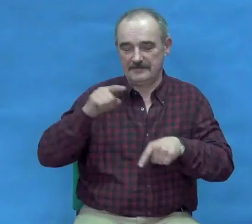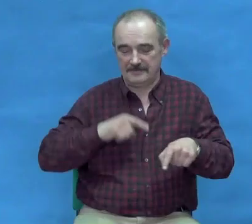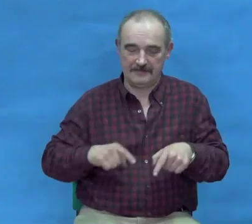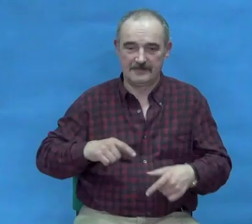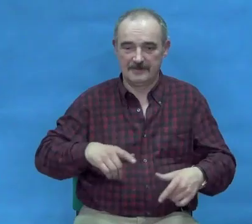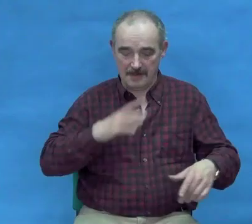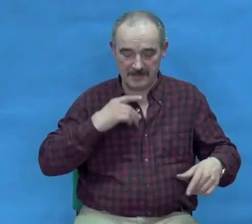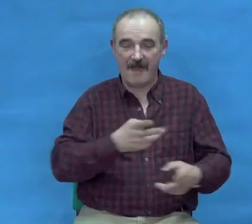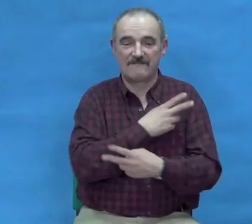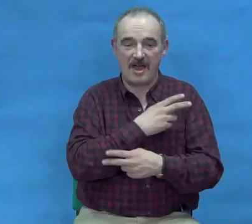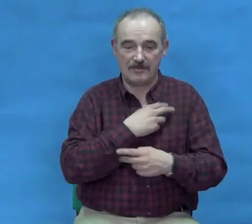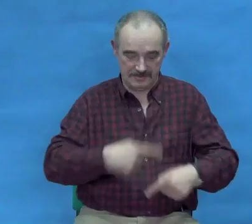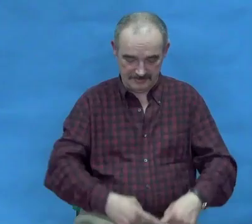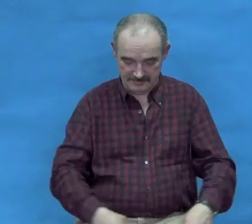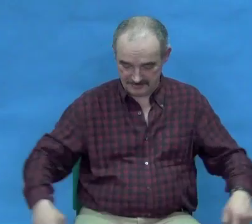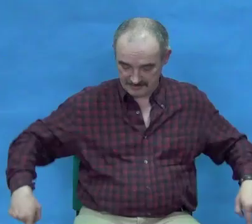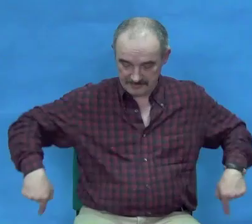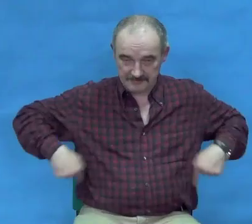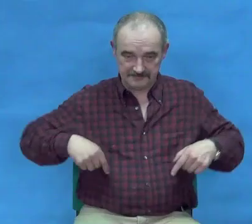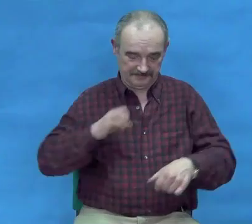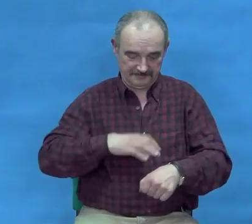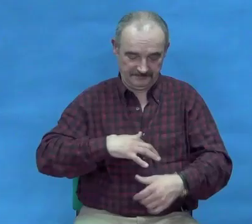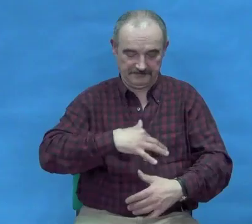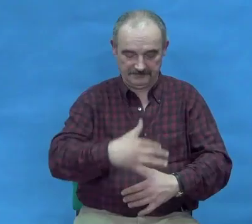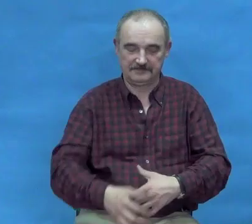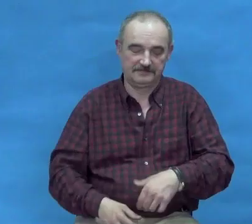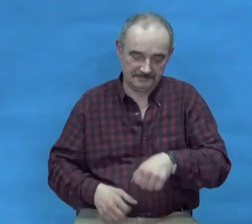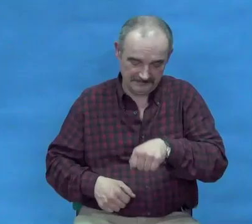Miał dużo gruszek w przedniej kieszeni fartucha.